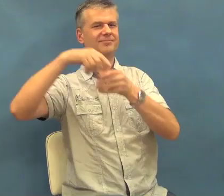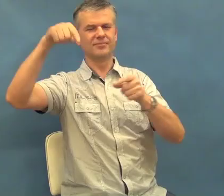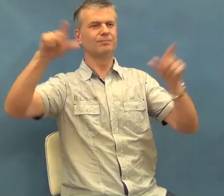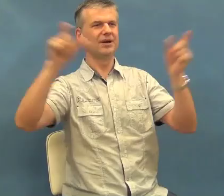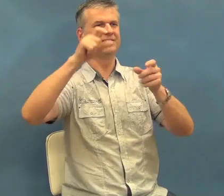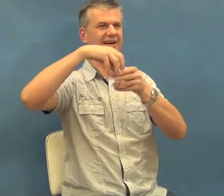Leciał dym.